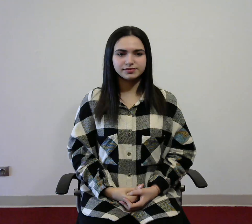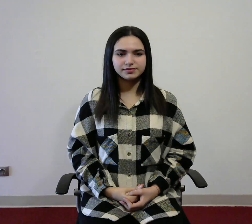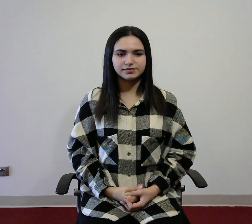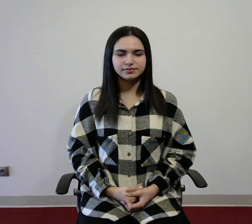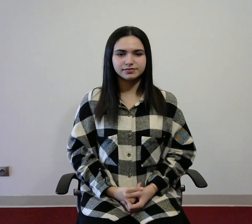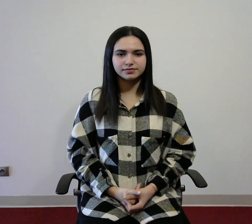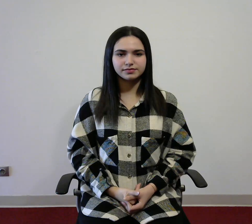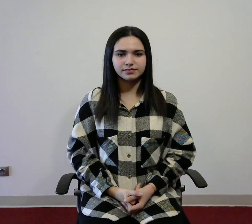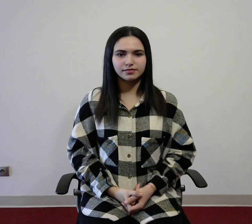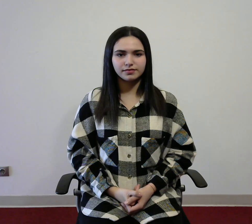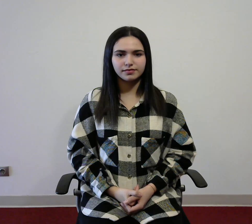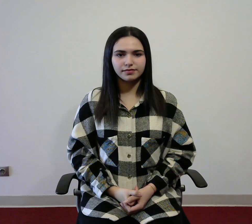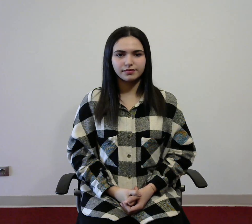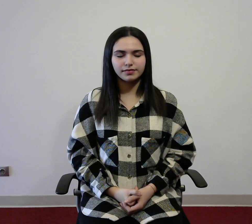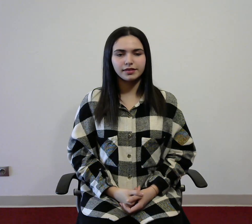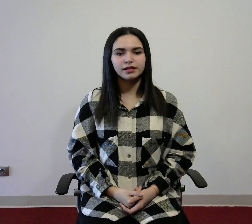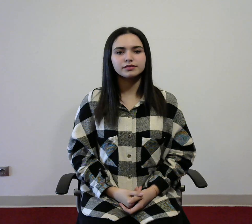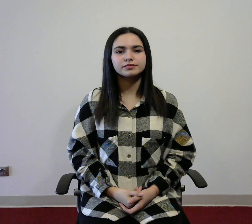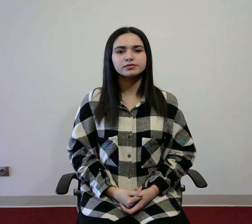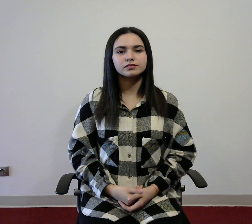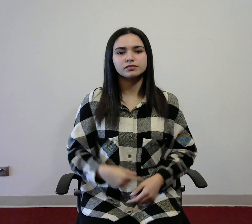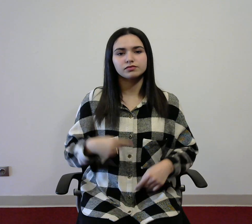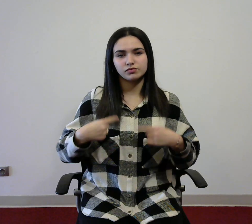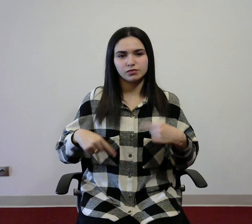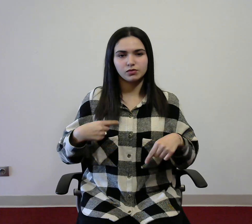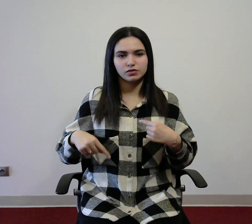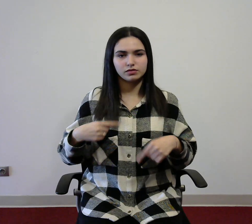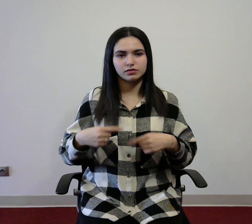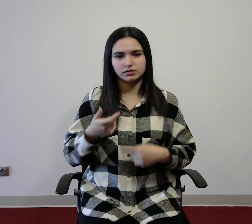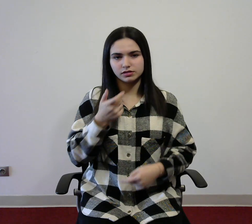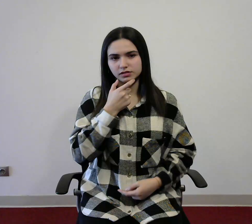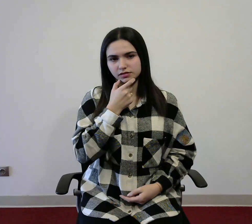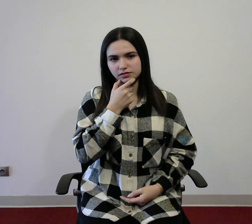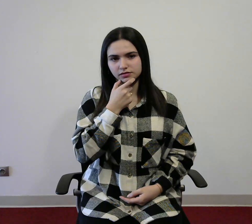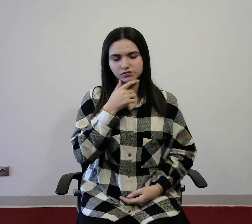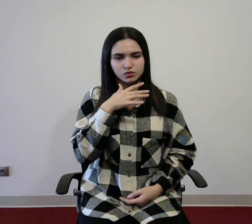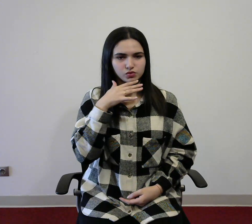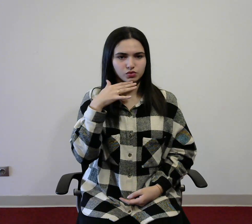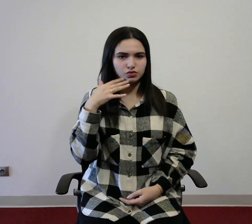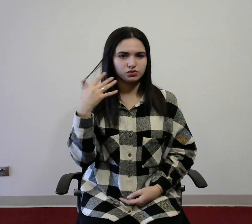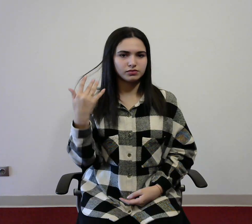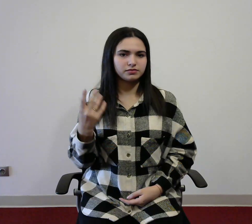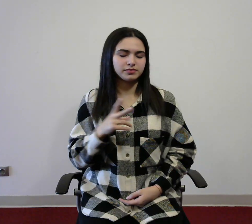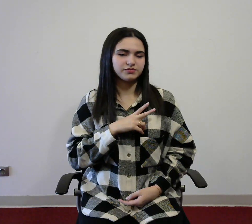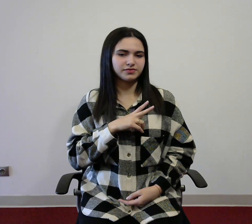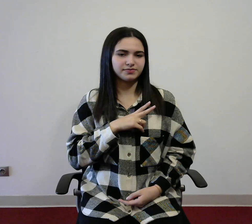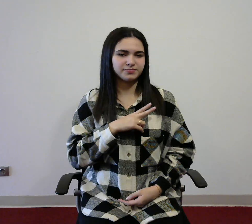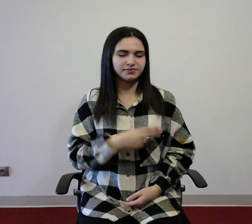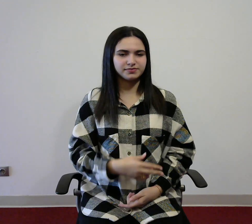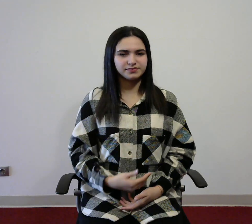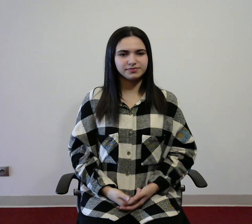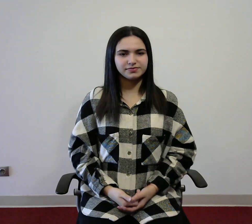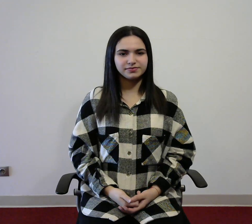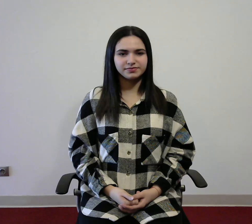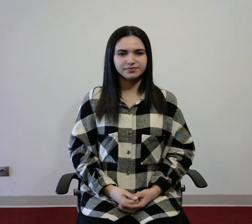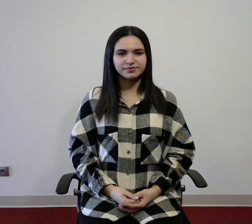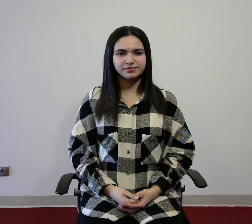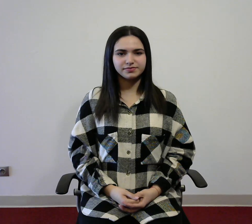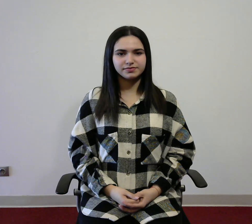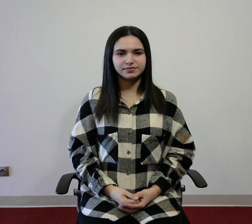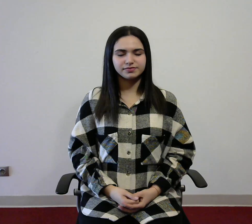Futbol izləməyi çox sevirəm